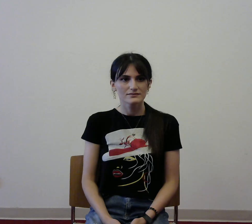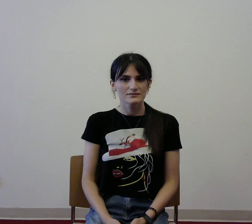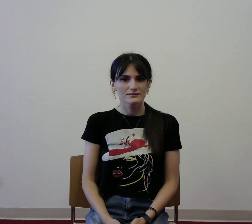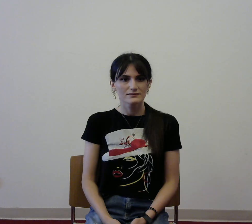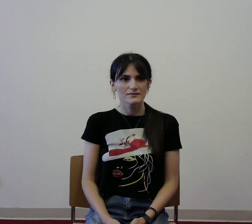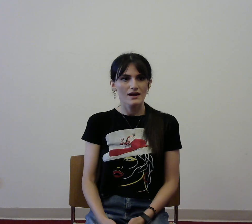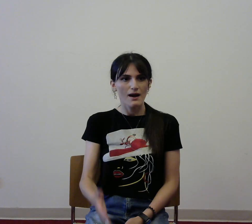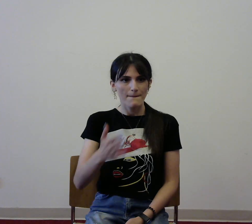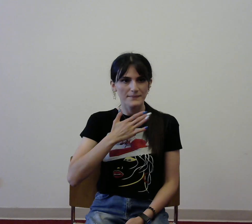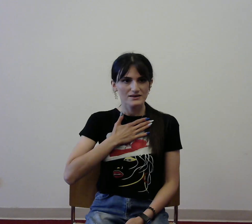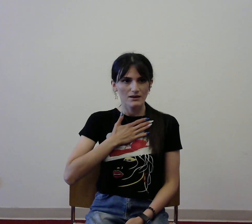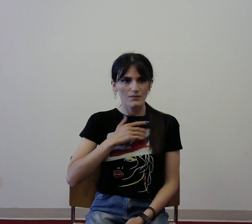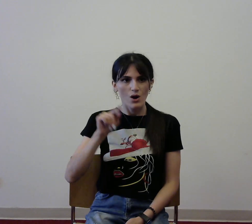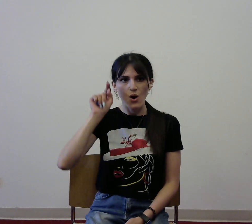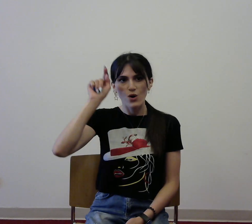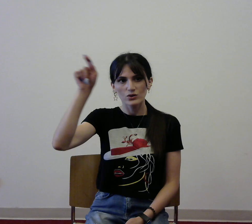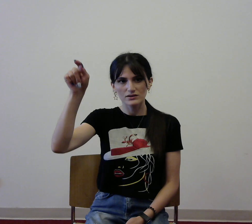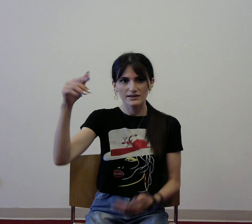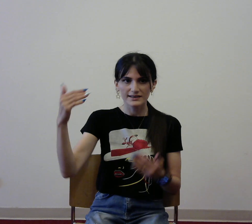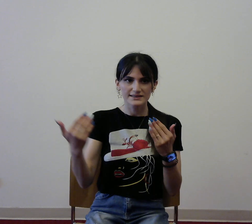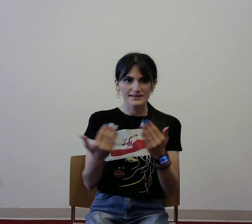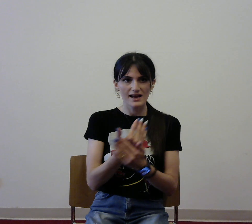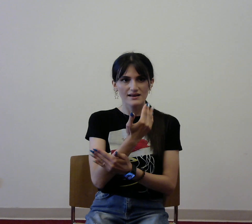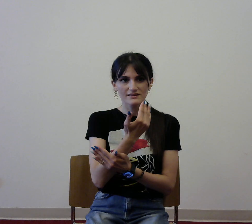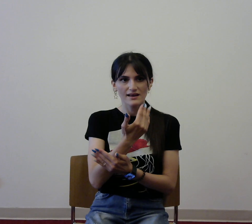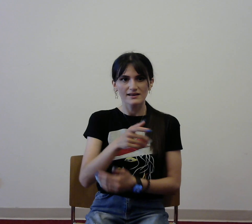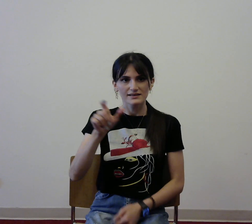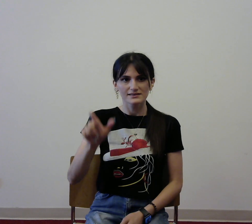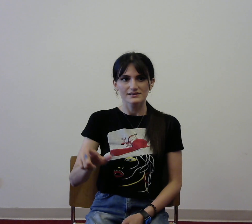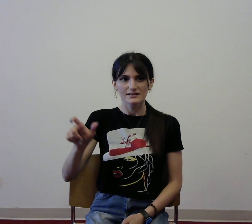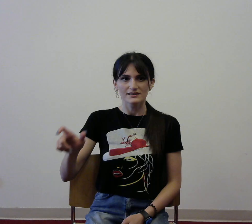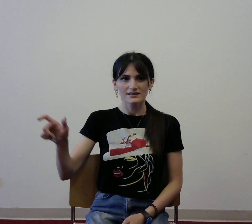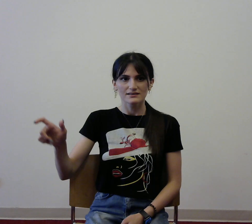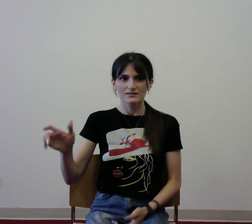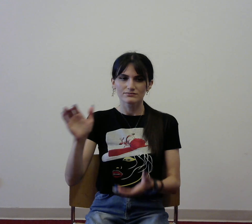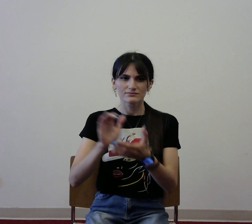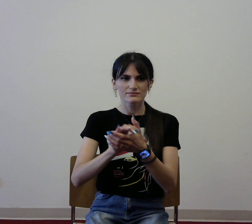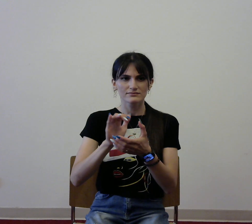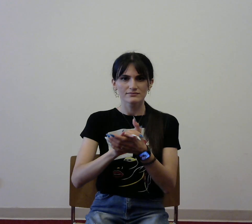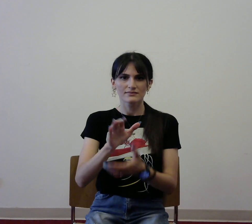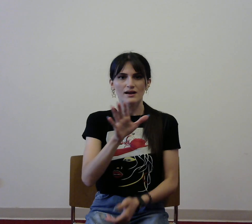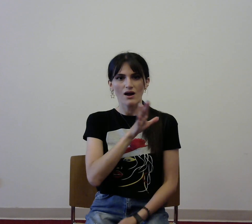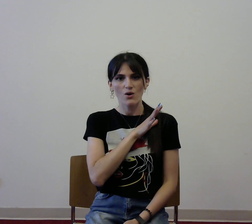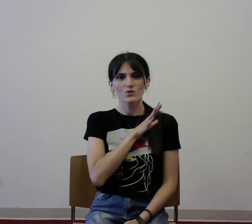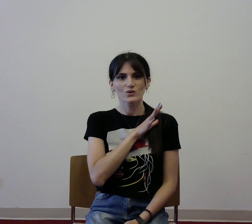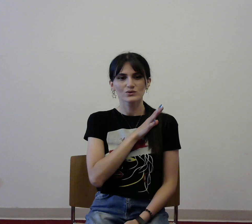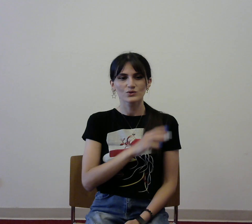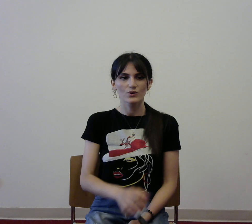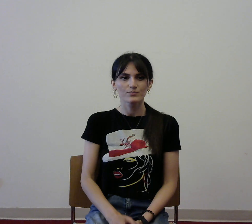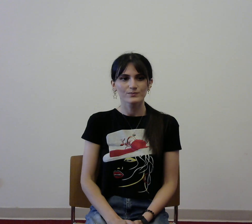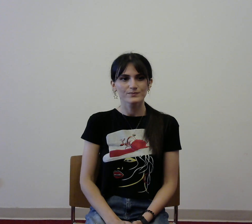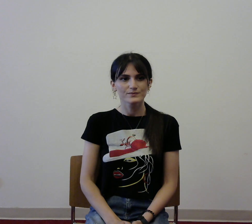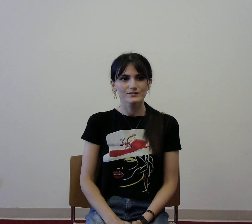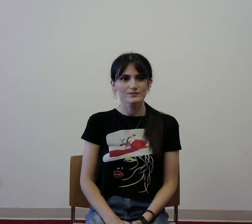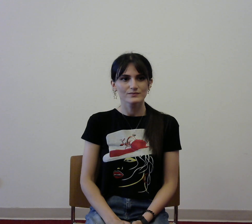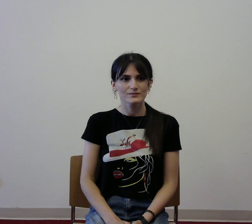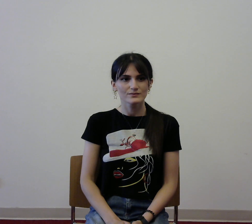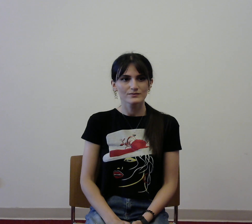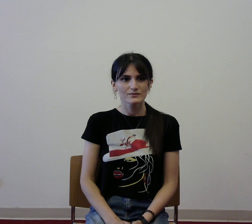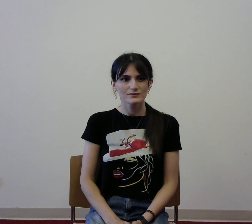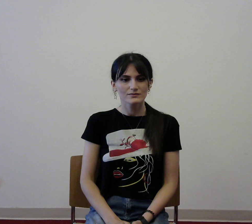Mən orda yeni insanlarla tanış oldum